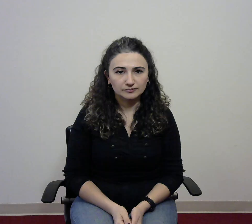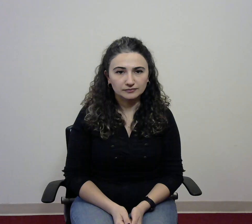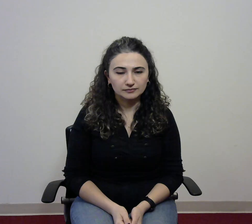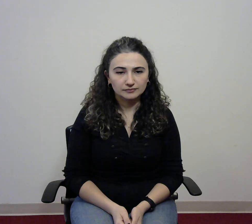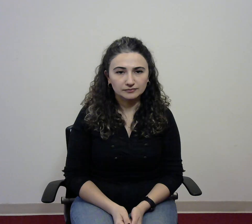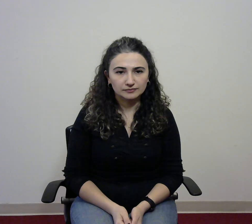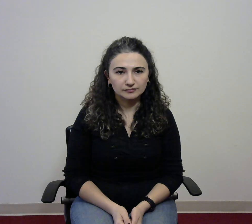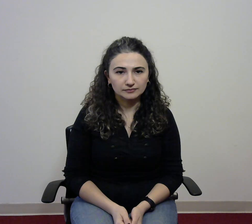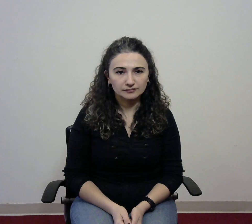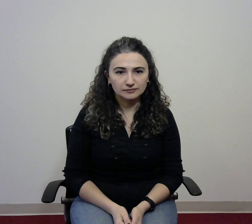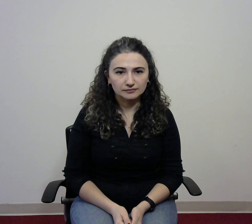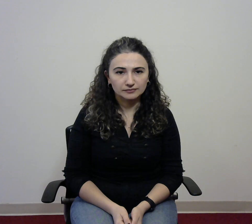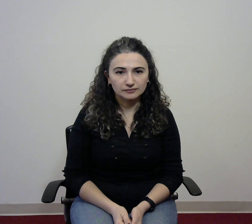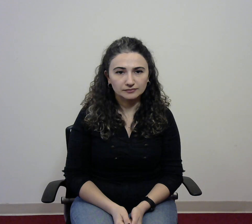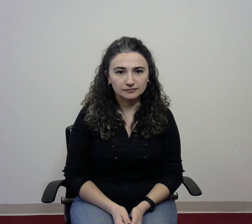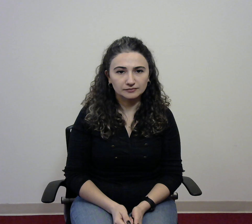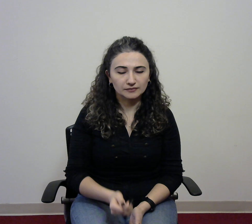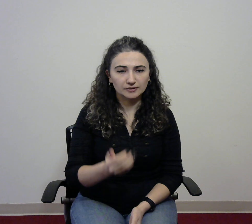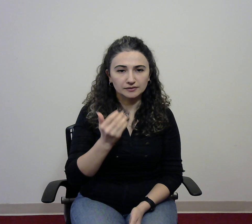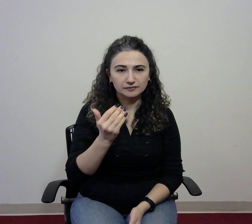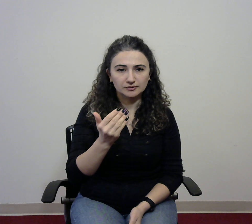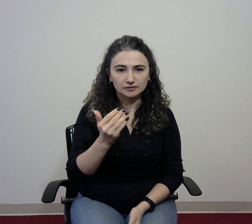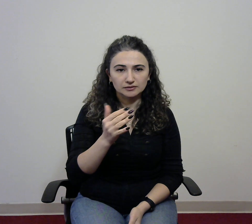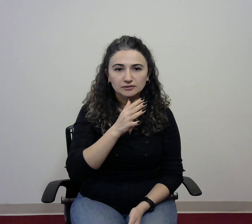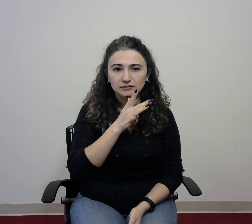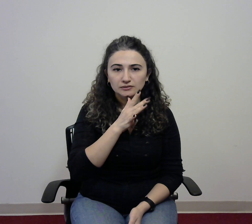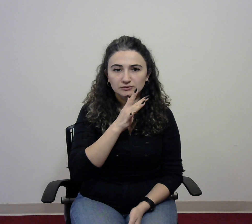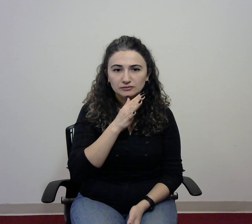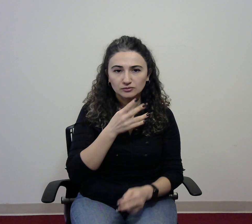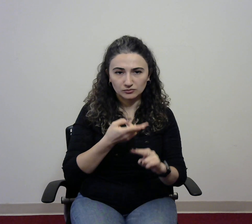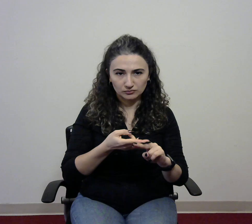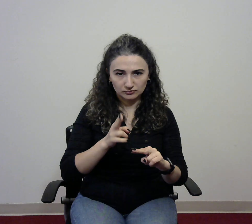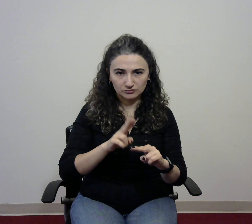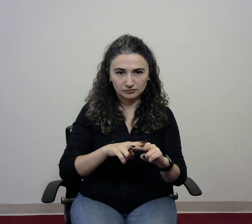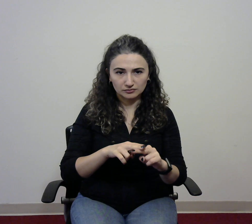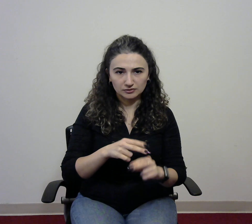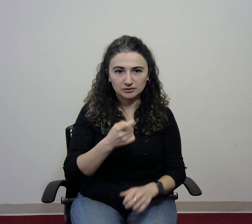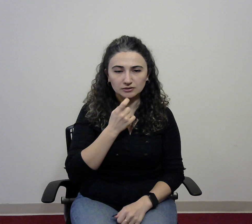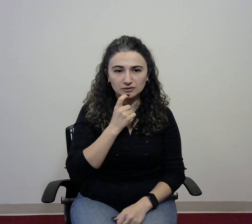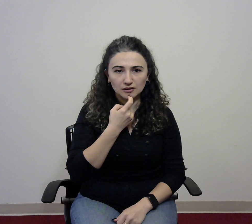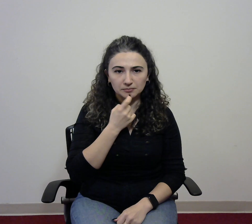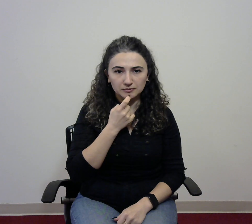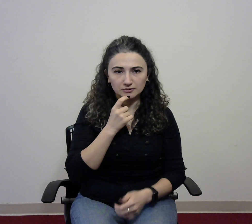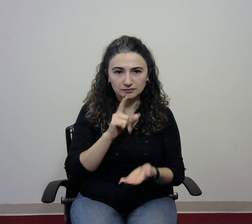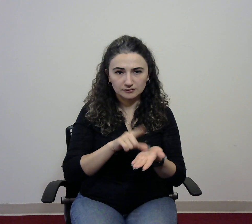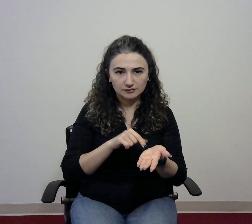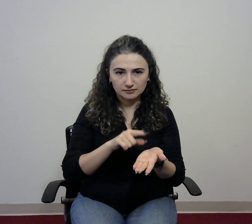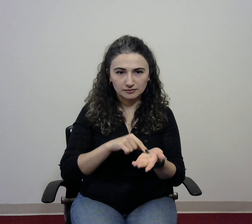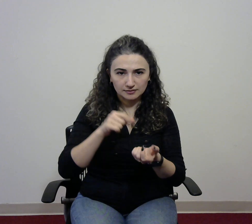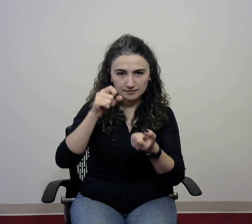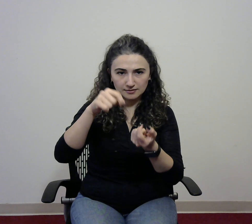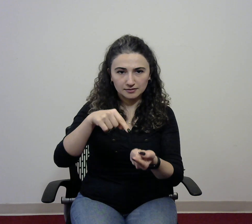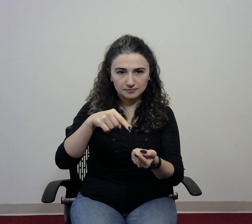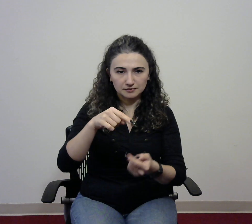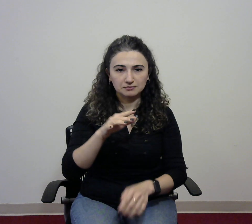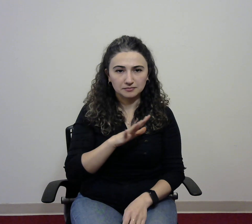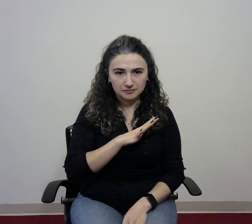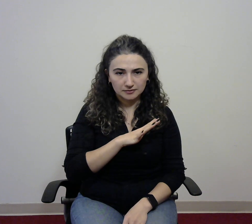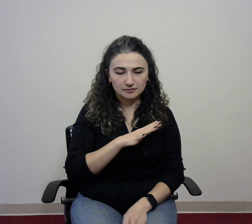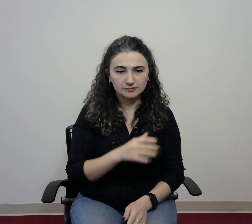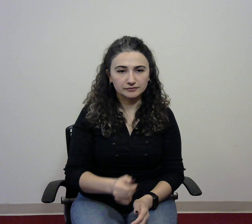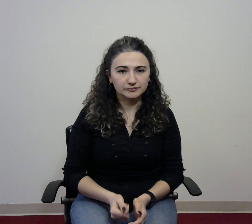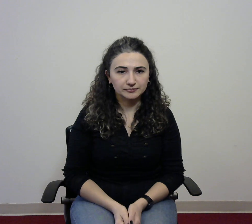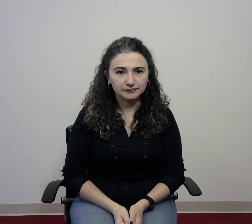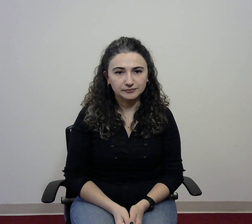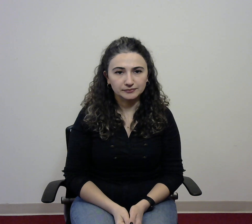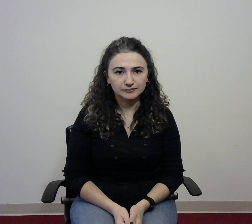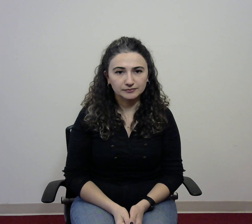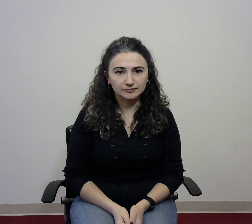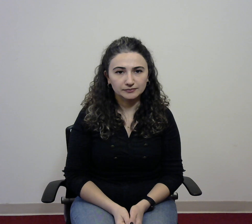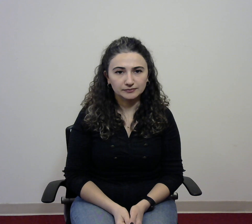Sizə yaşa görə əmək pensiyası təyin olunub